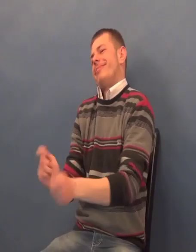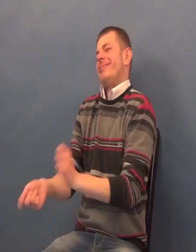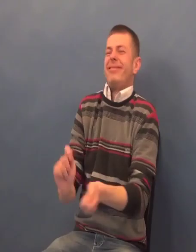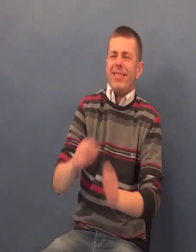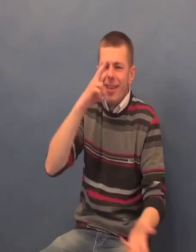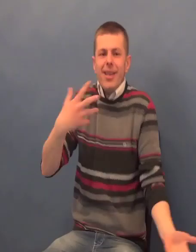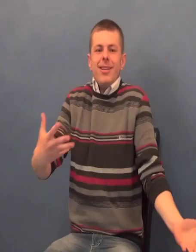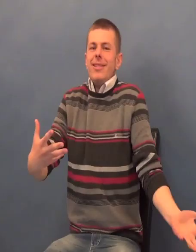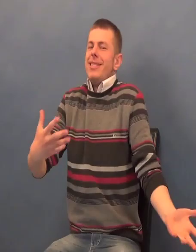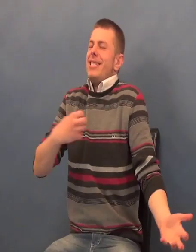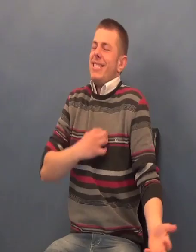A tata jest zmartwiony.